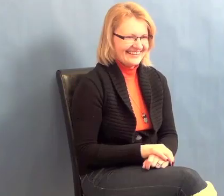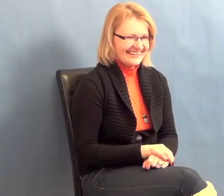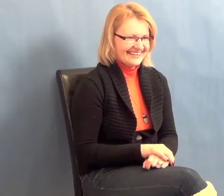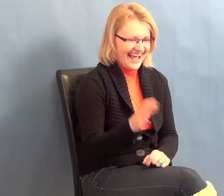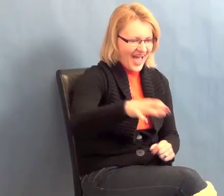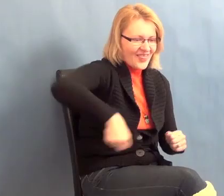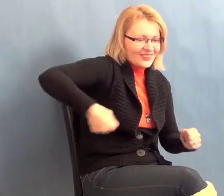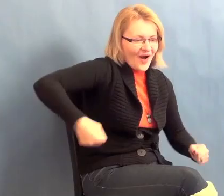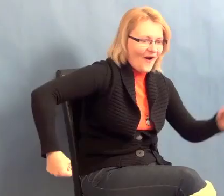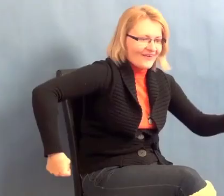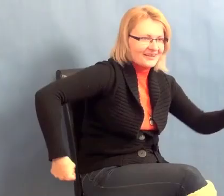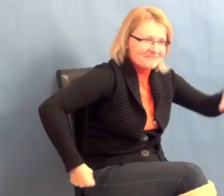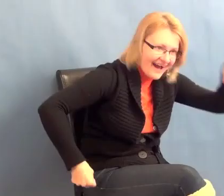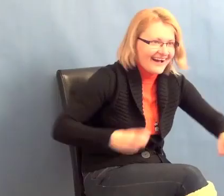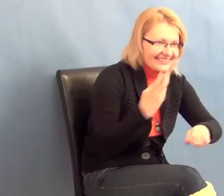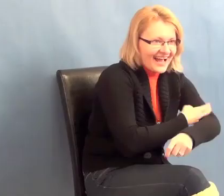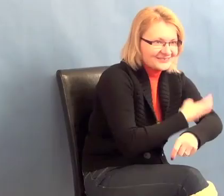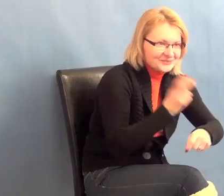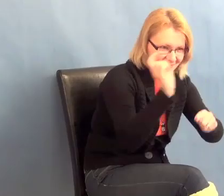Biegł z torbą, i złapał taksówkę, do której wsiadł.